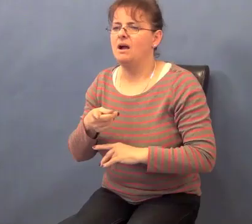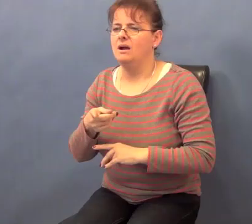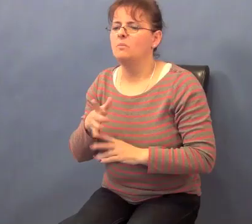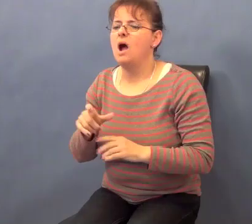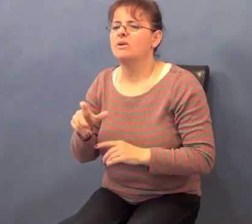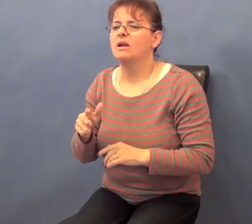A ty?